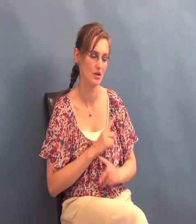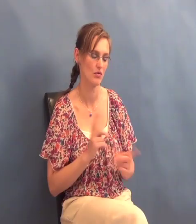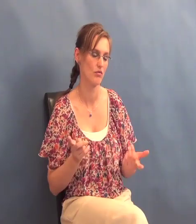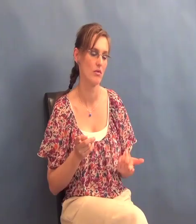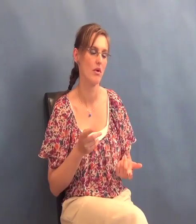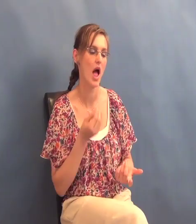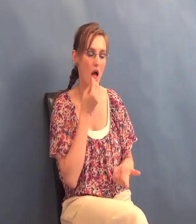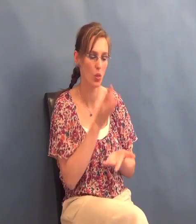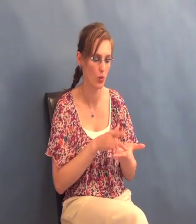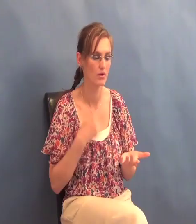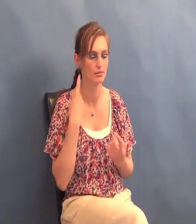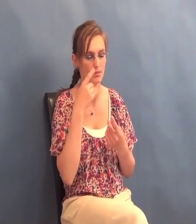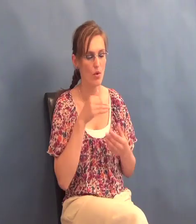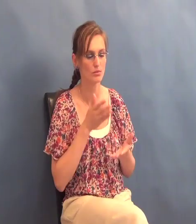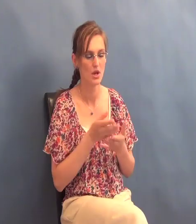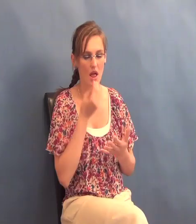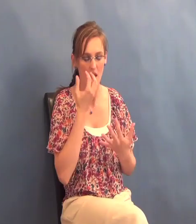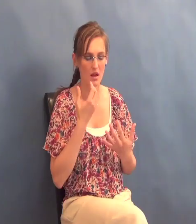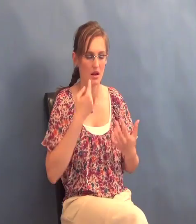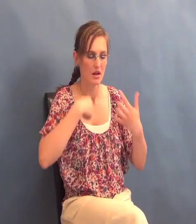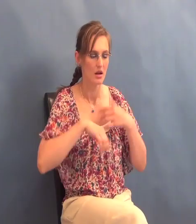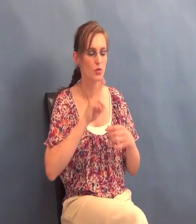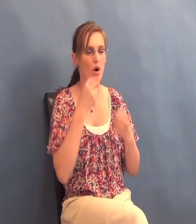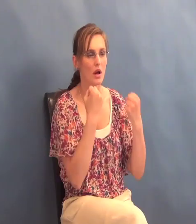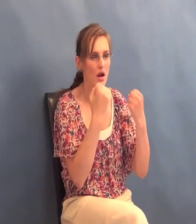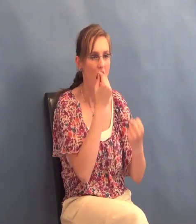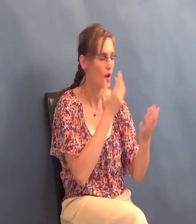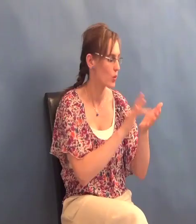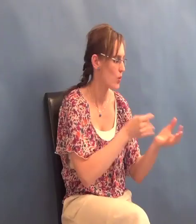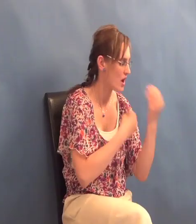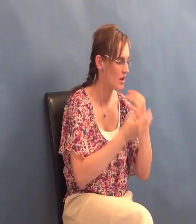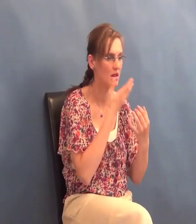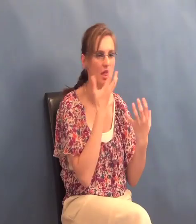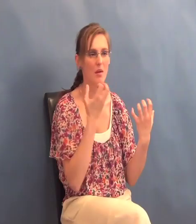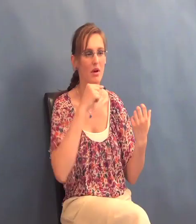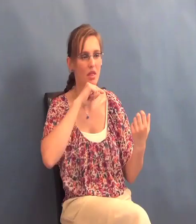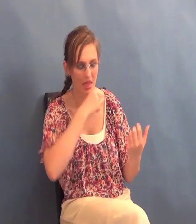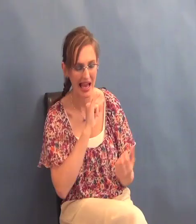Nie wolno jeść tłustego jedzenia, myślę, że to dlatego, że podczas prowadzenia samochodu jedzenie tłustych rzeczy może zmęczyć.